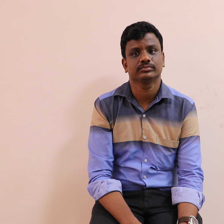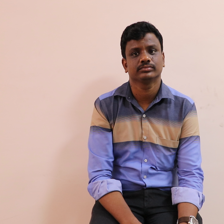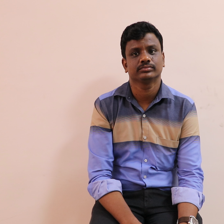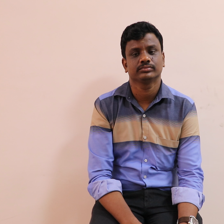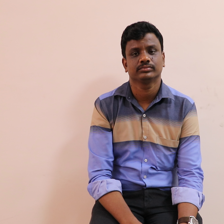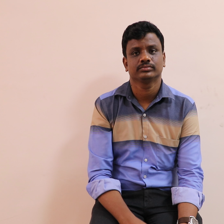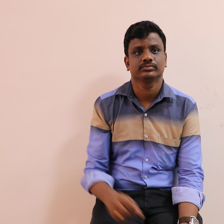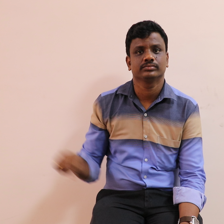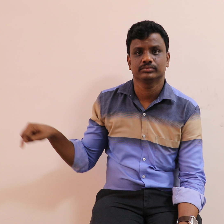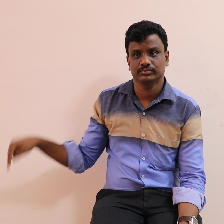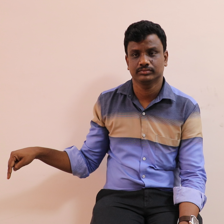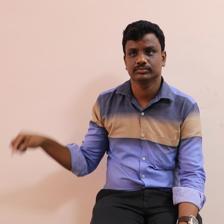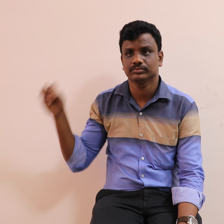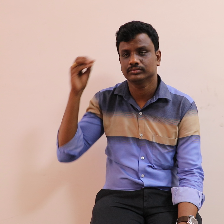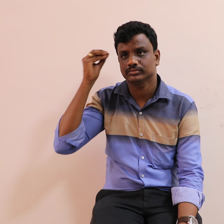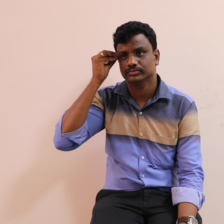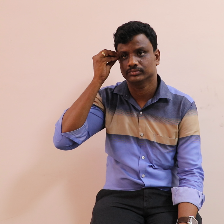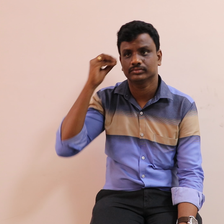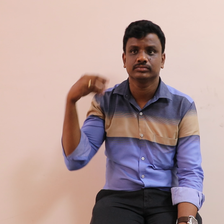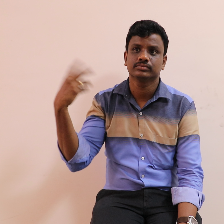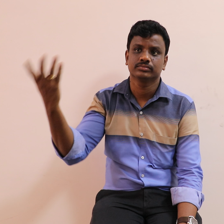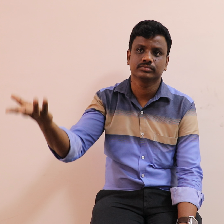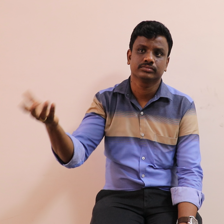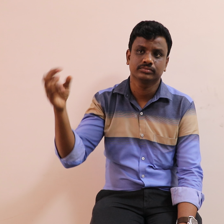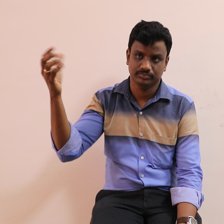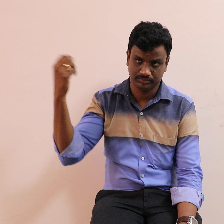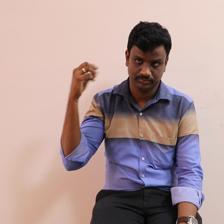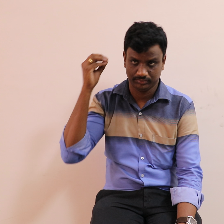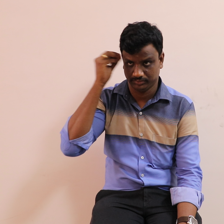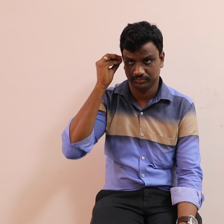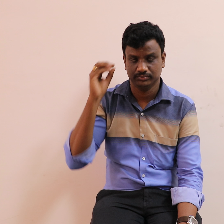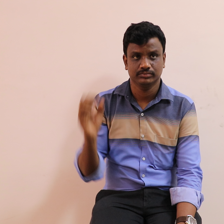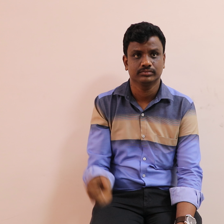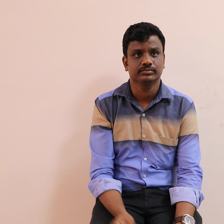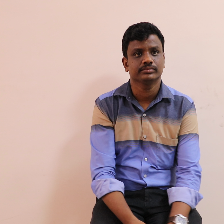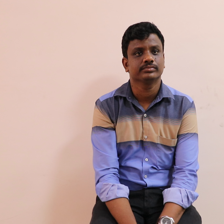i somehow got to know about it